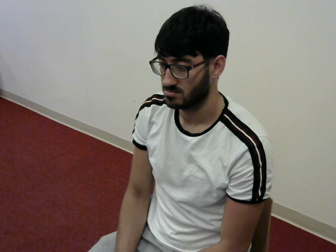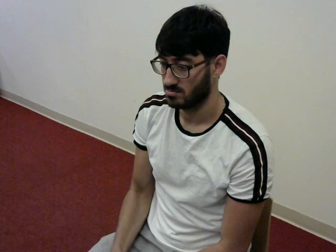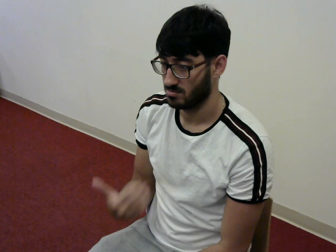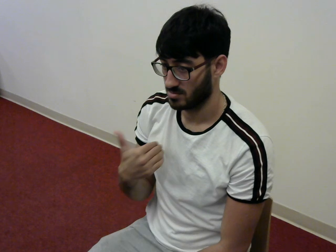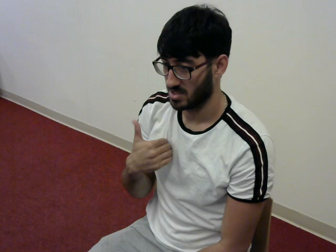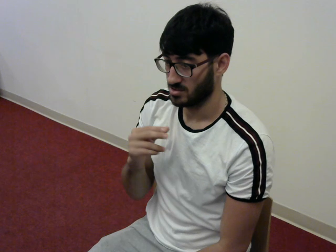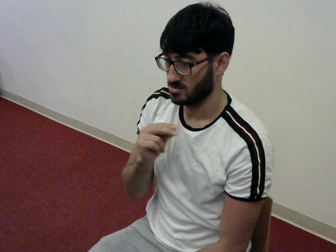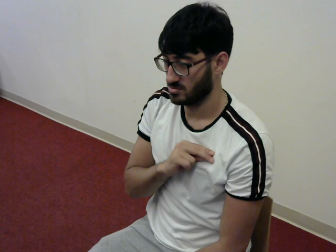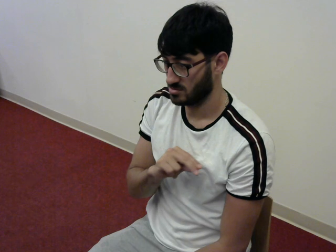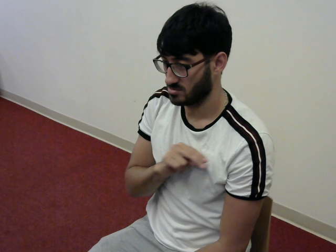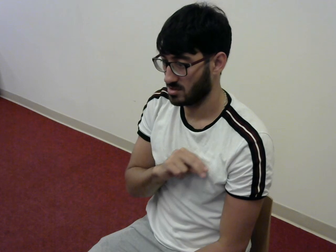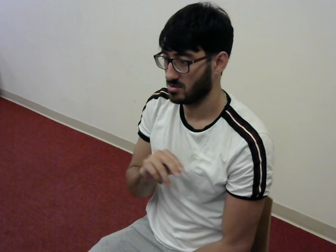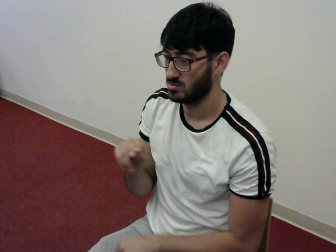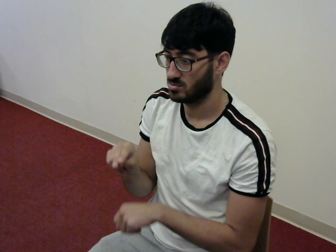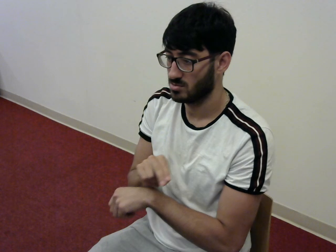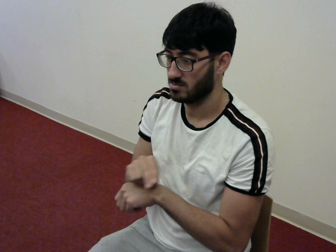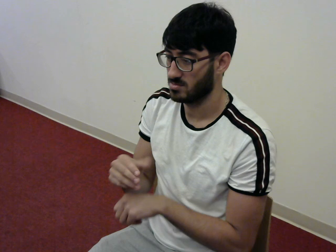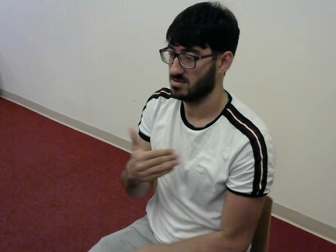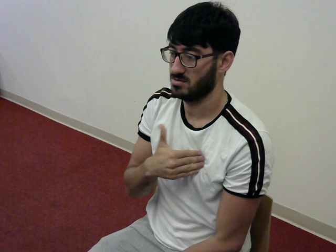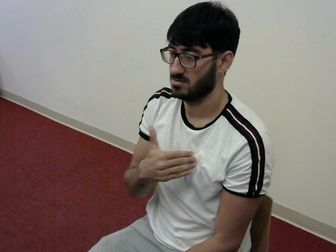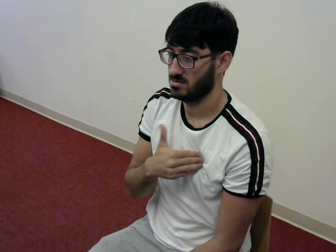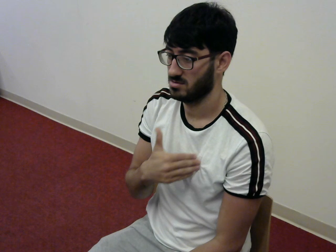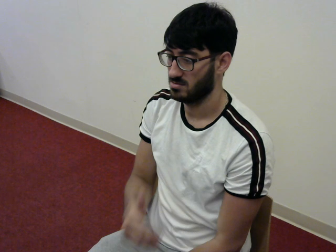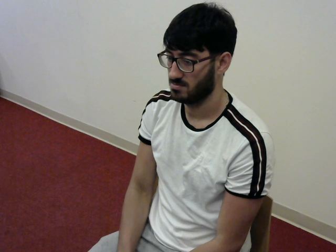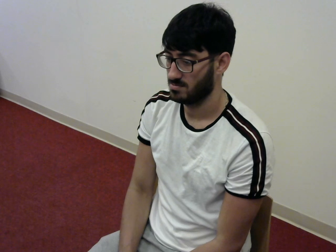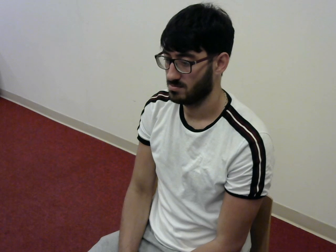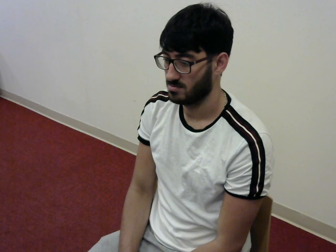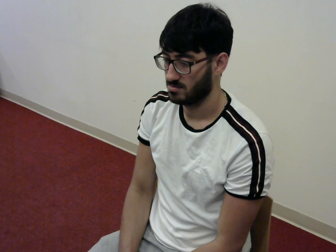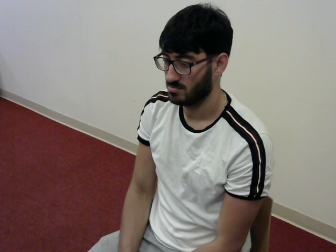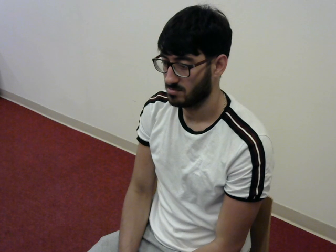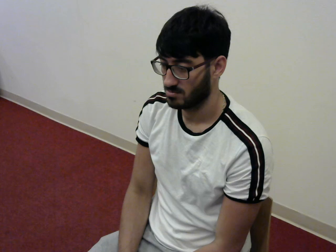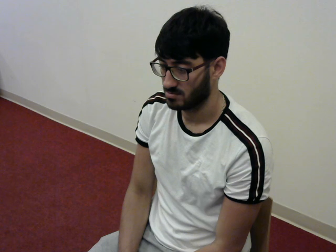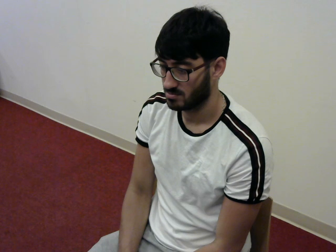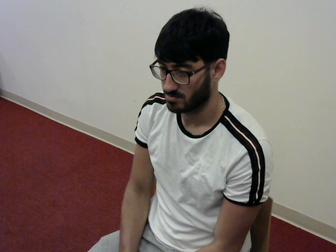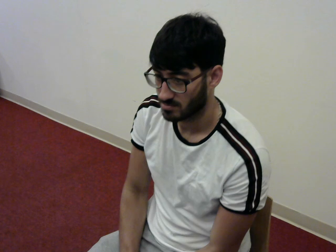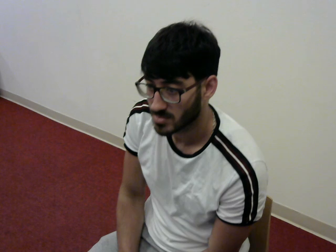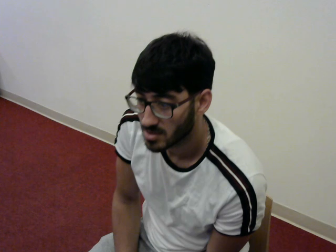Mən işə düzəlmək istəyirəm